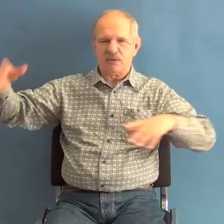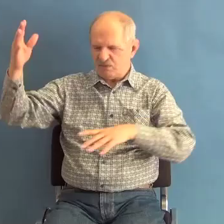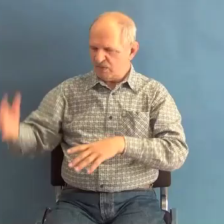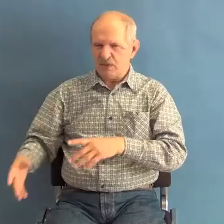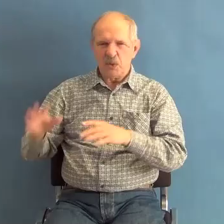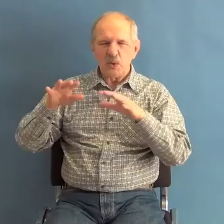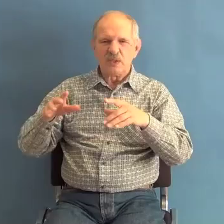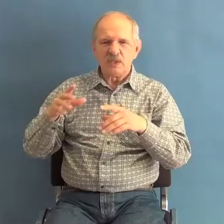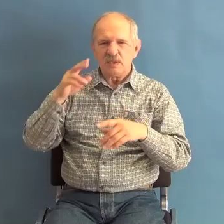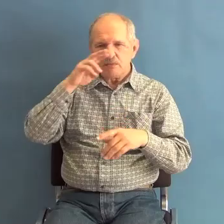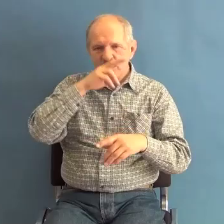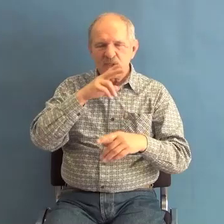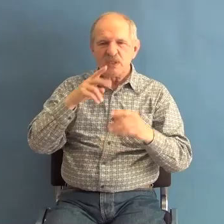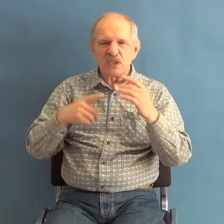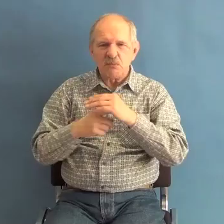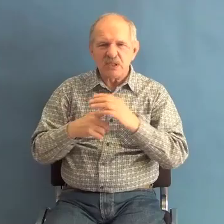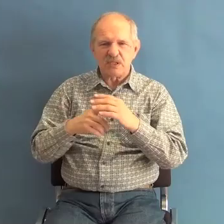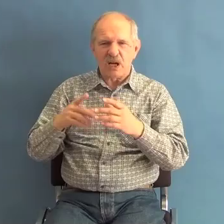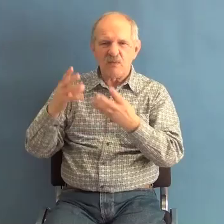Na ścianach pojawia się rdza, grzyb.